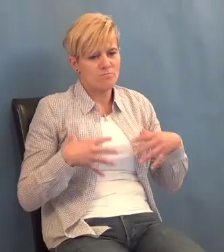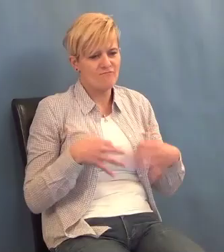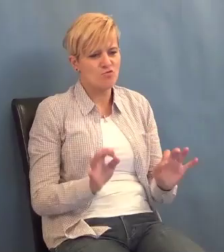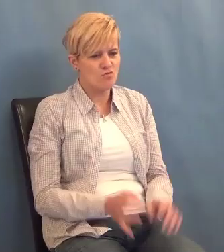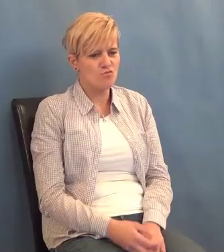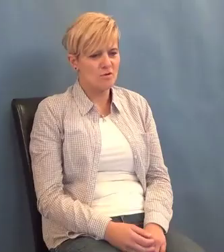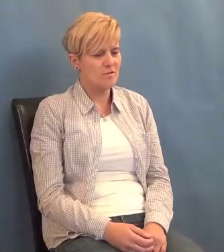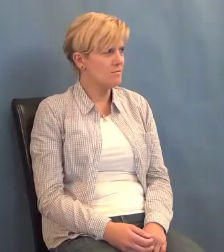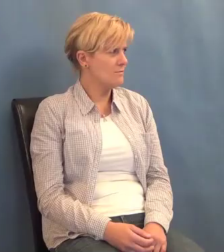Jeśli w ubraniu to wolno.